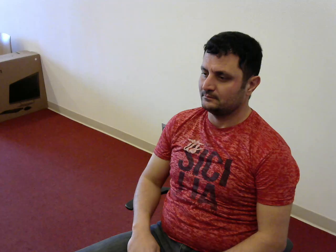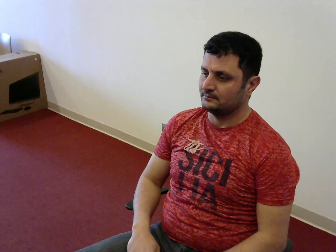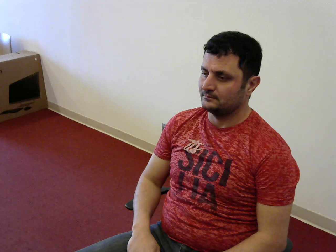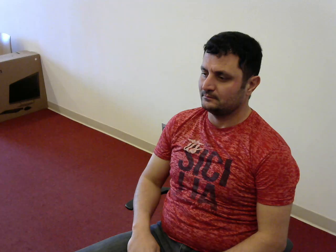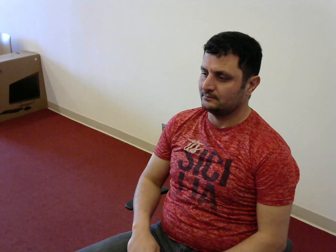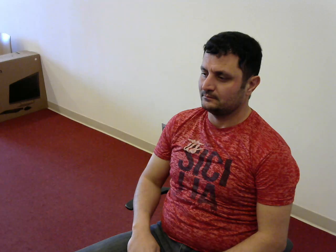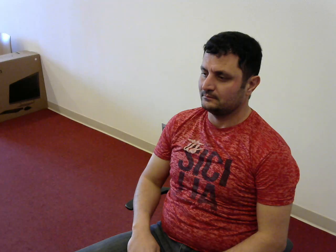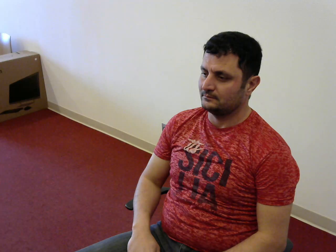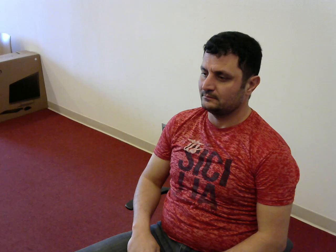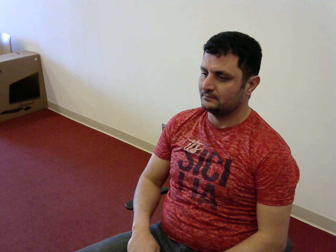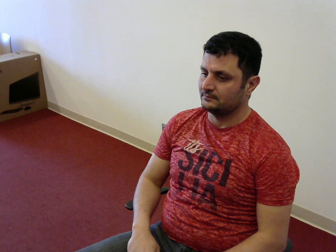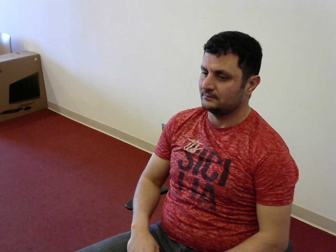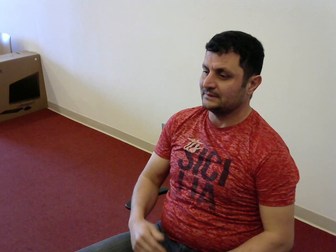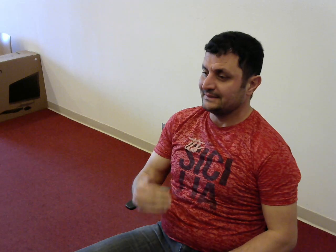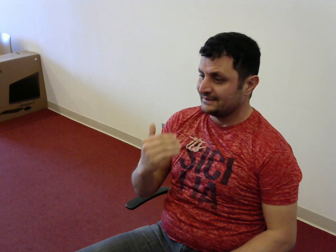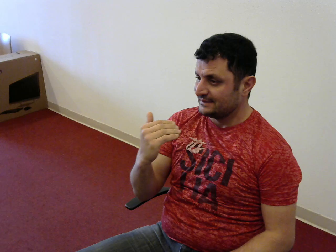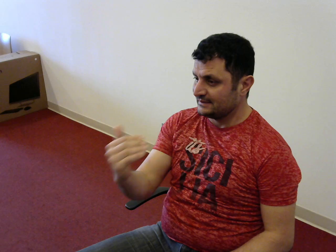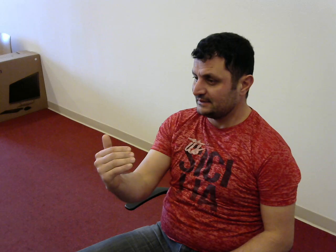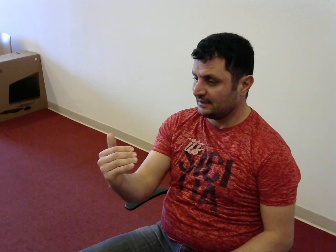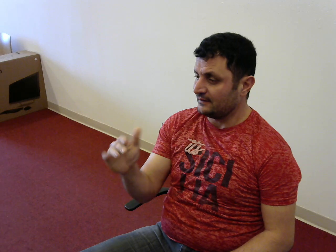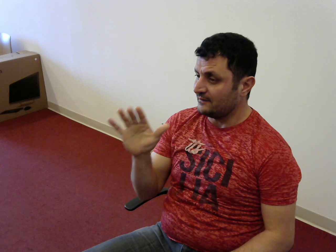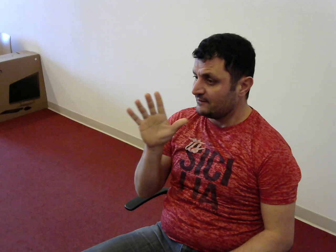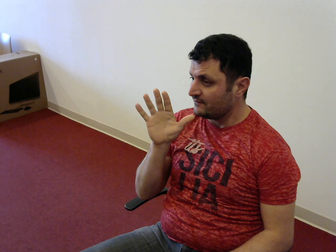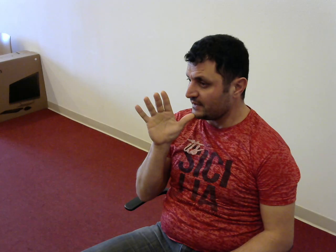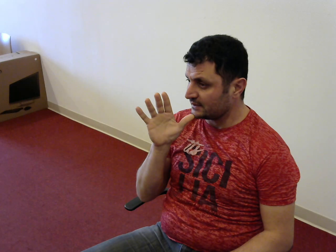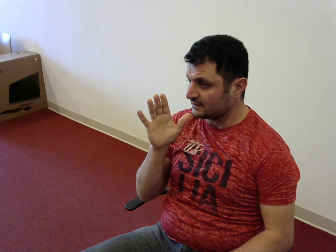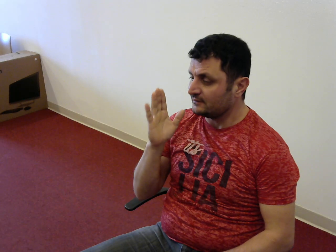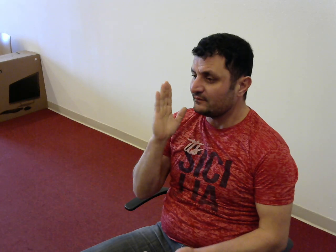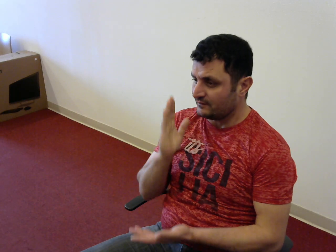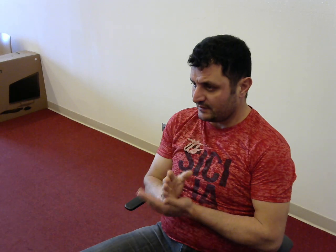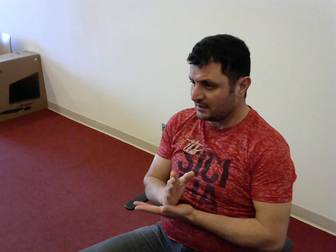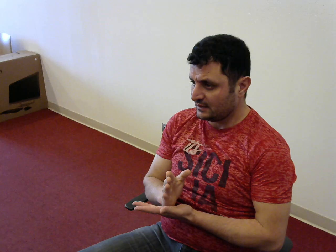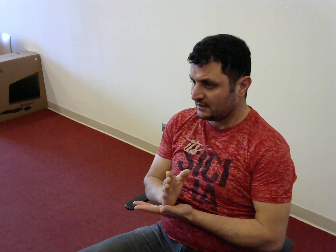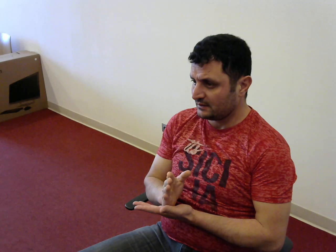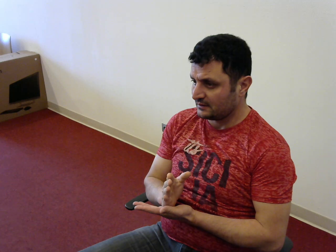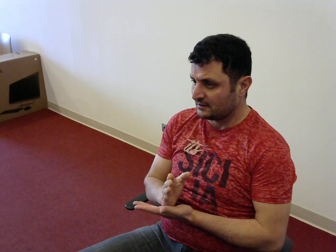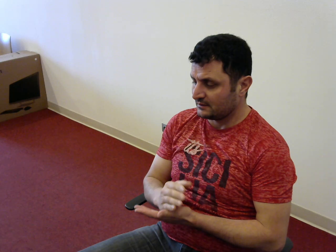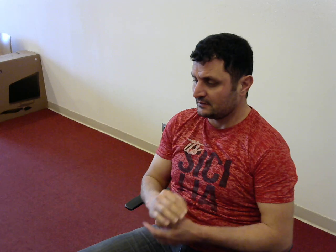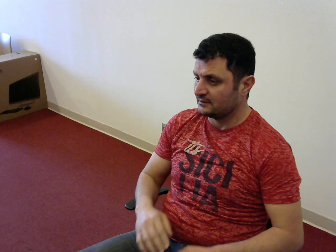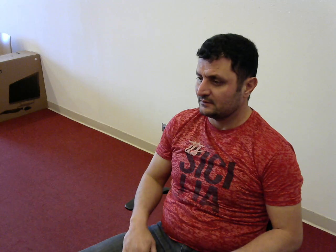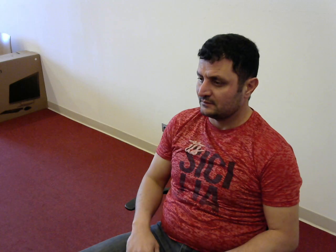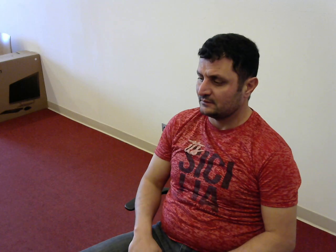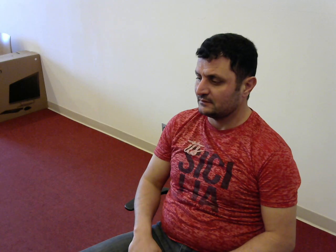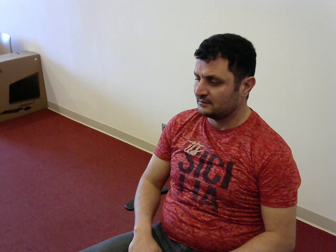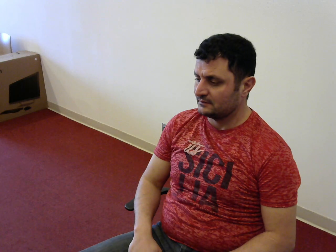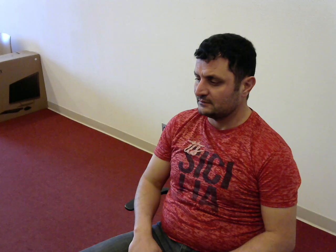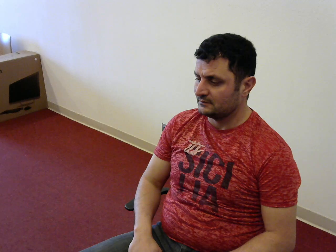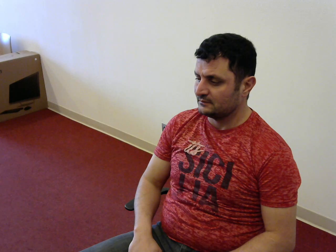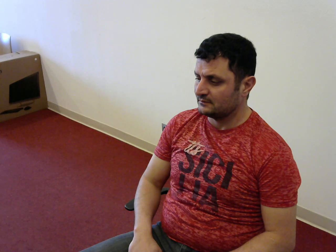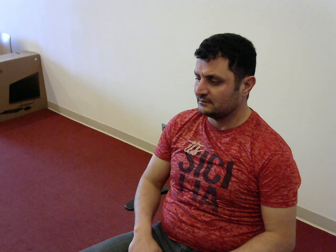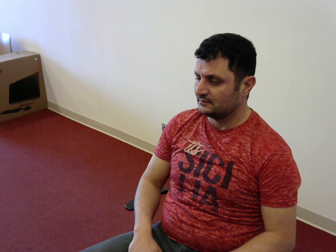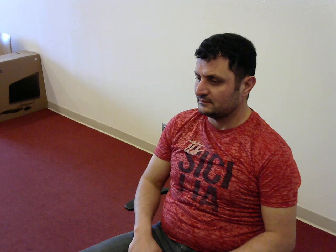Sizin vaxtınız var?